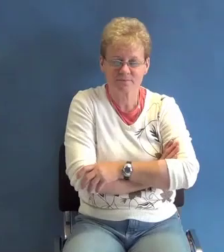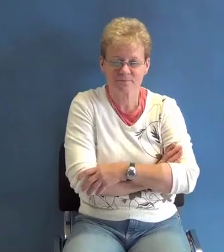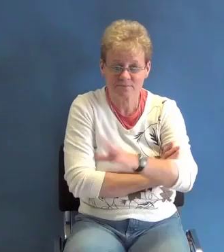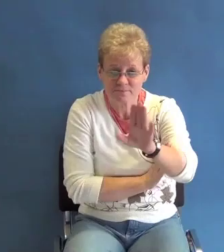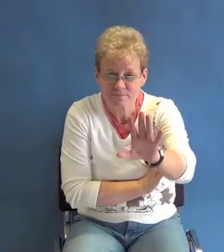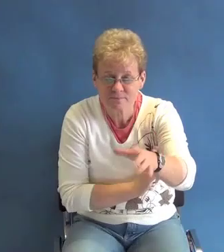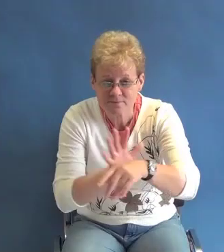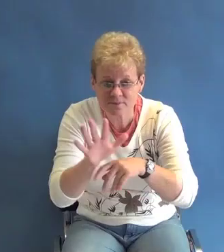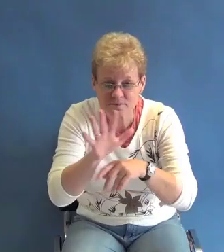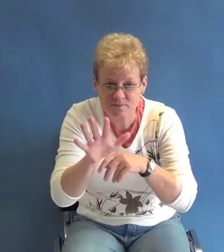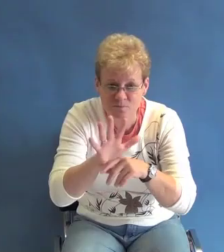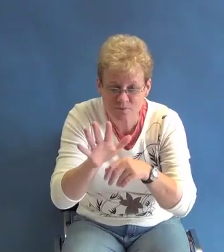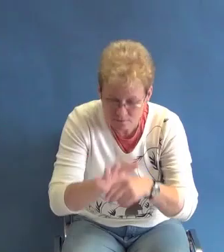Czekaj, piętnastego?